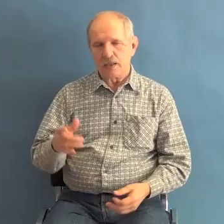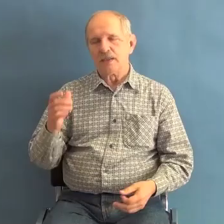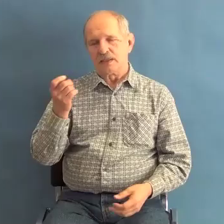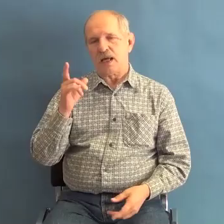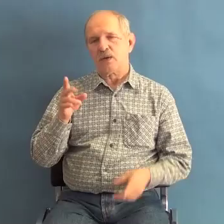Zaraz.